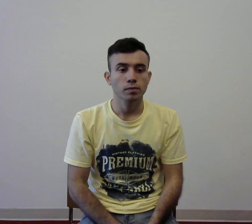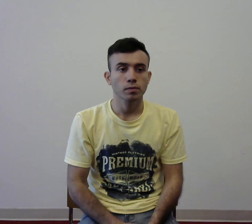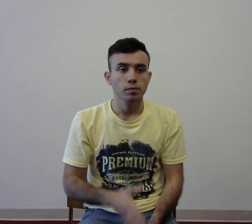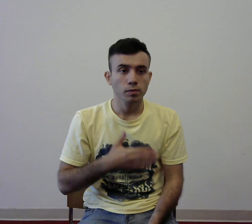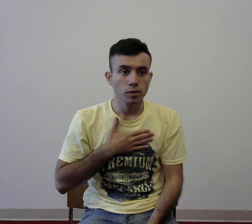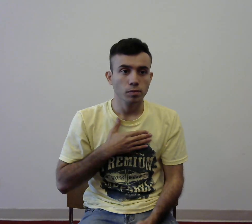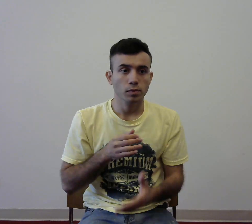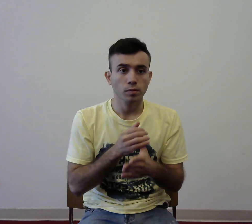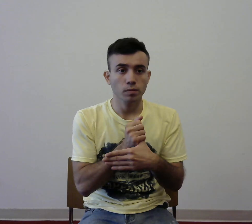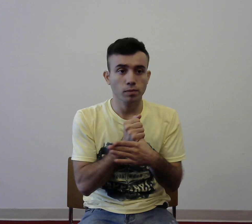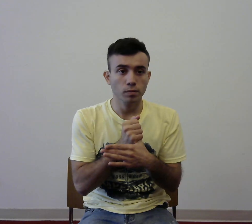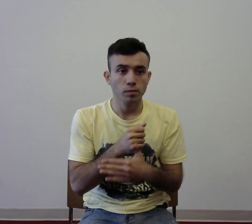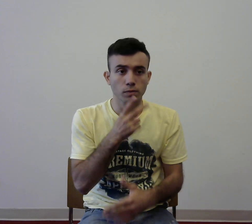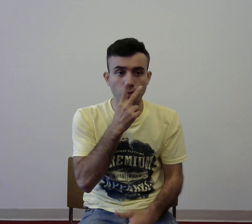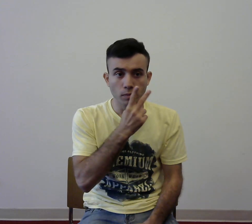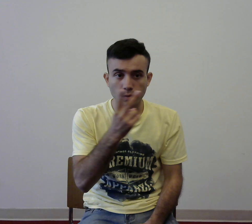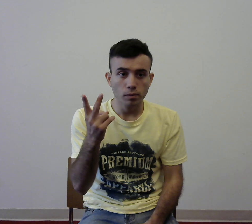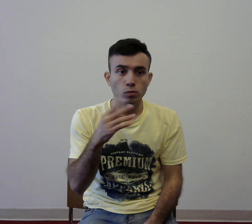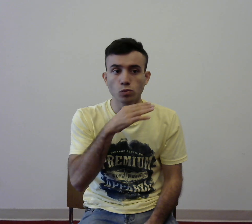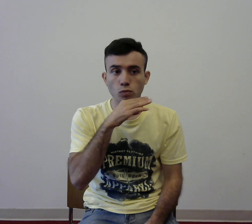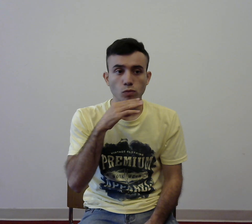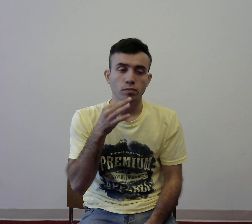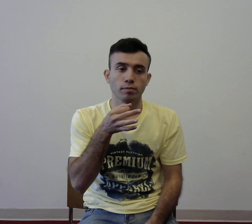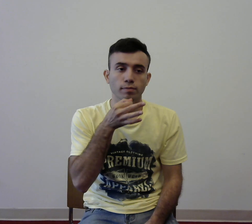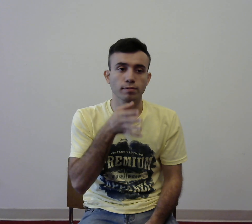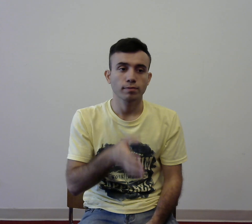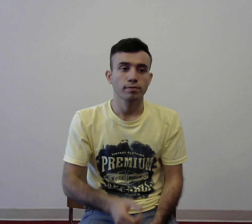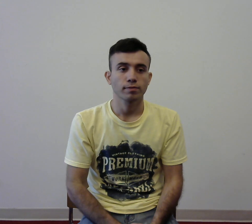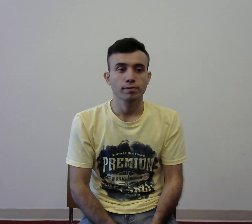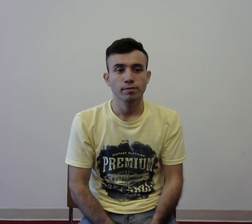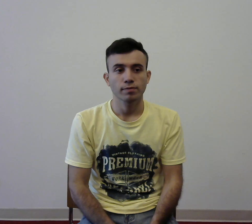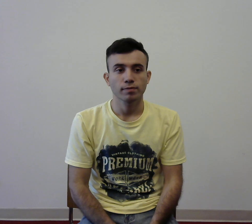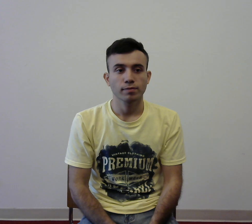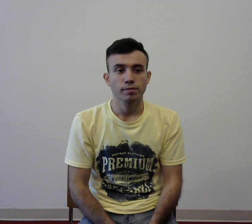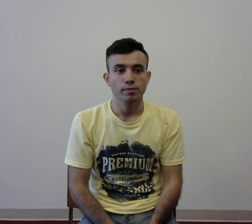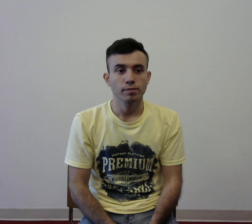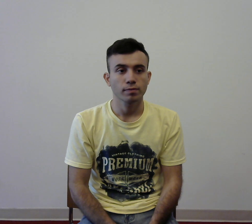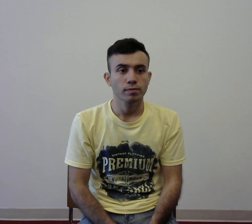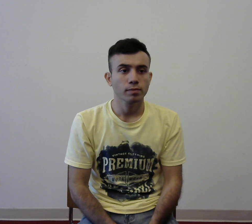Mənim balıqlara baxmaqdan çox xoşum gəlir